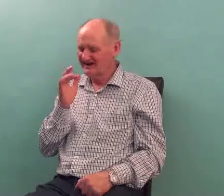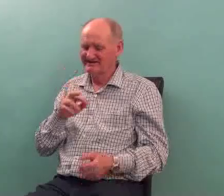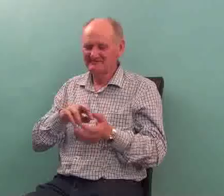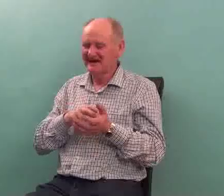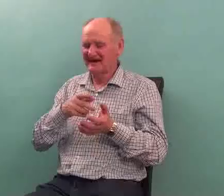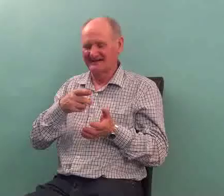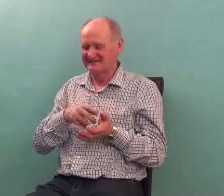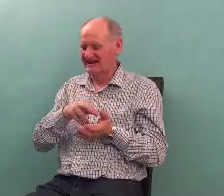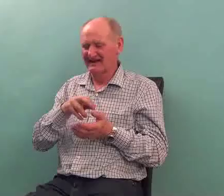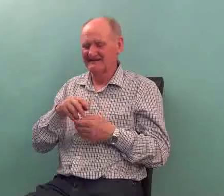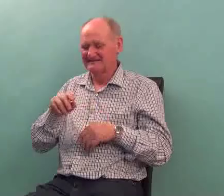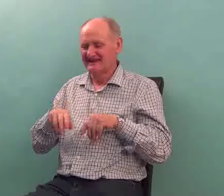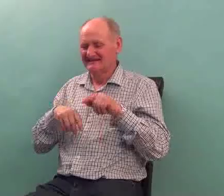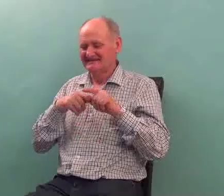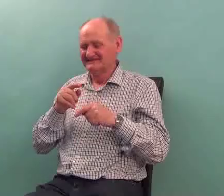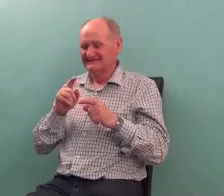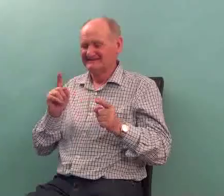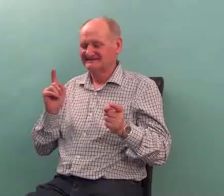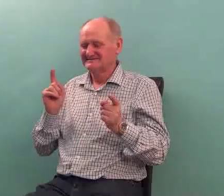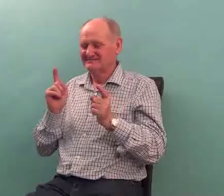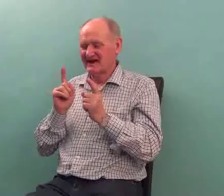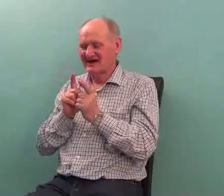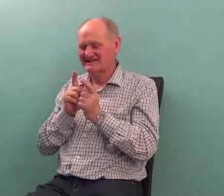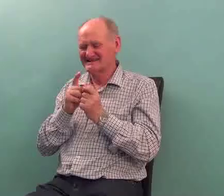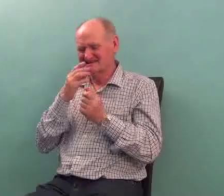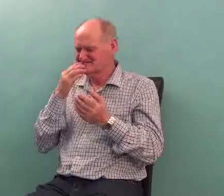Planuje spotkanie, idzie.